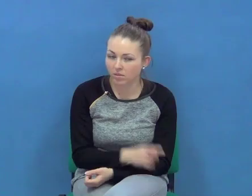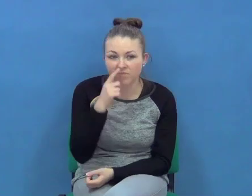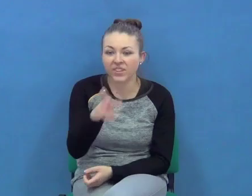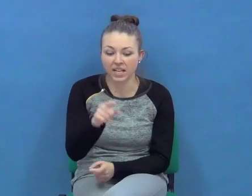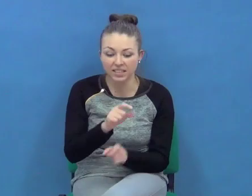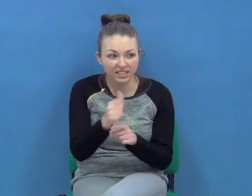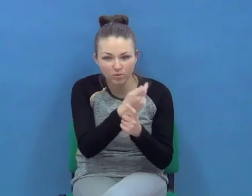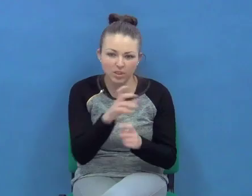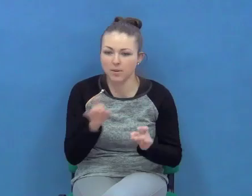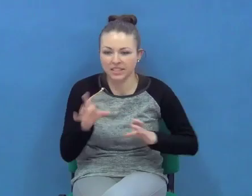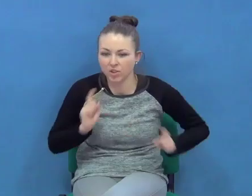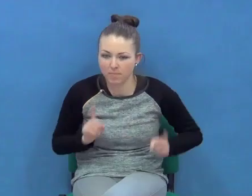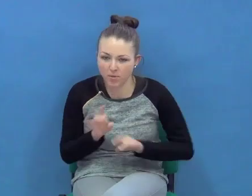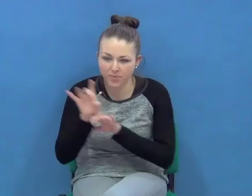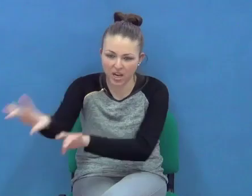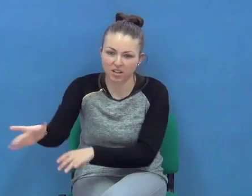Jak ktoś zobaczy, że jest trupia czaszka, powinien szybko biec.